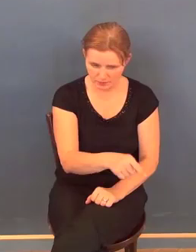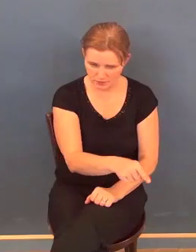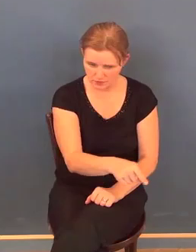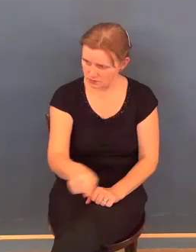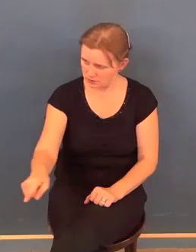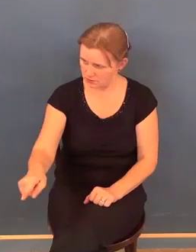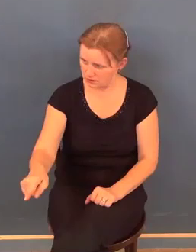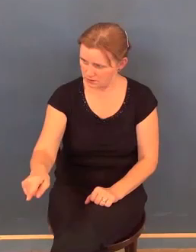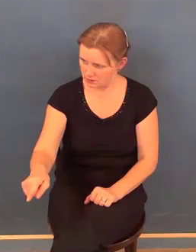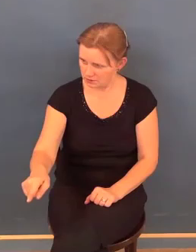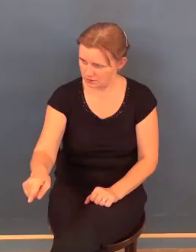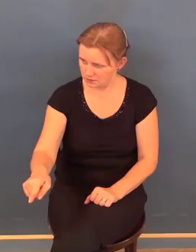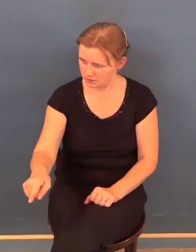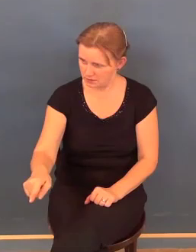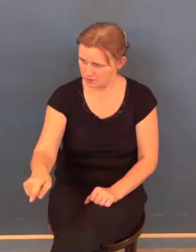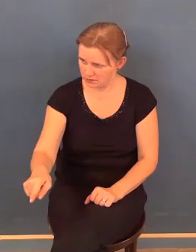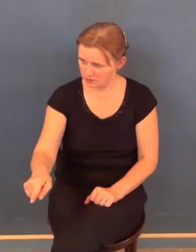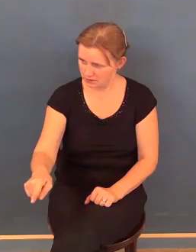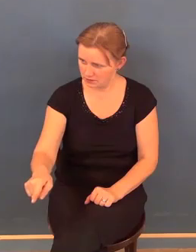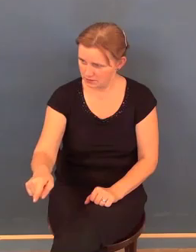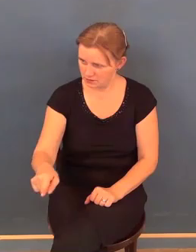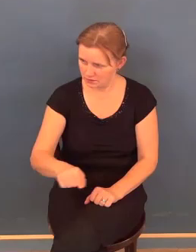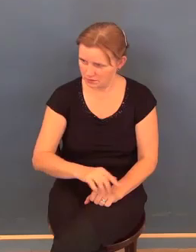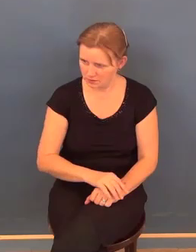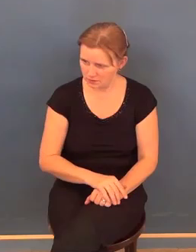Czy to jest pierwsze?